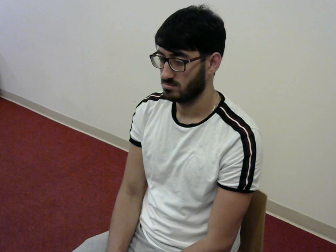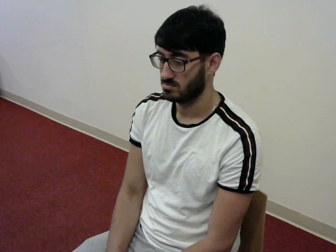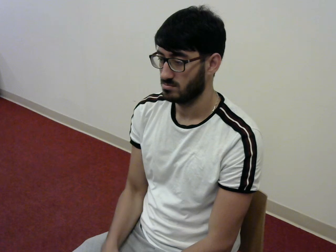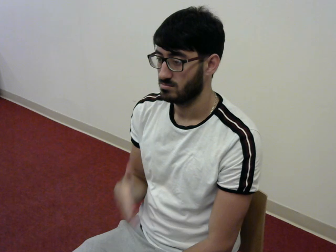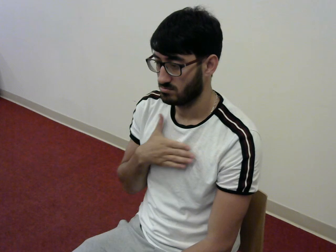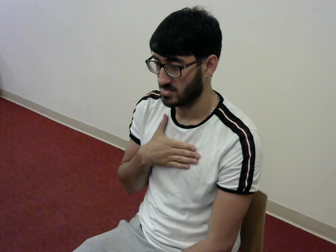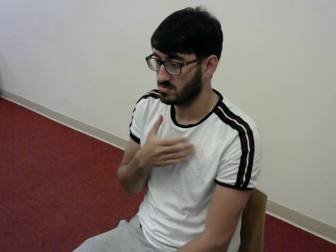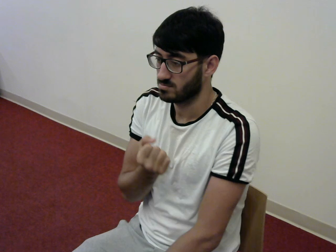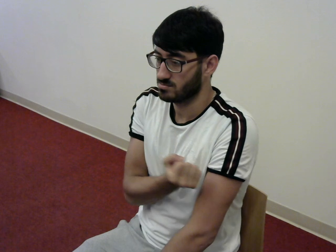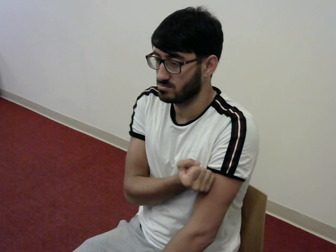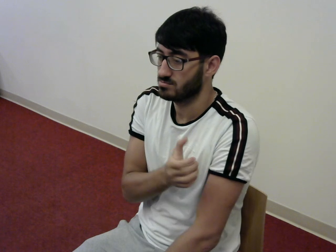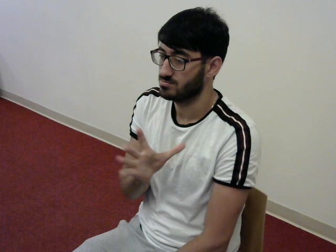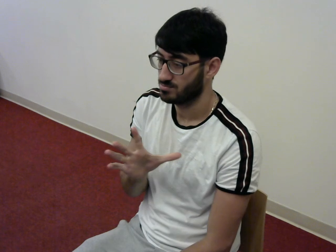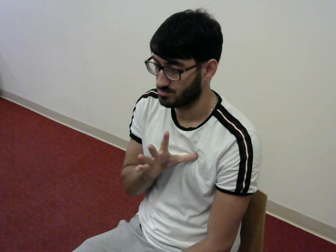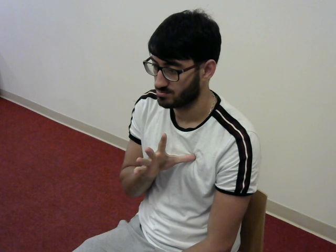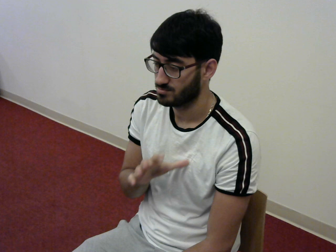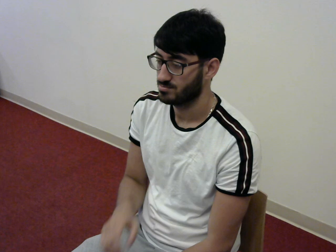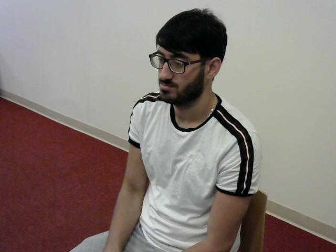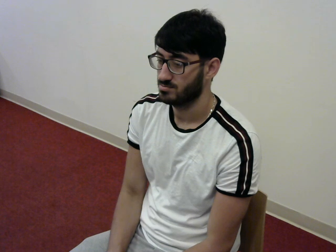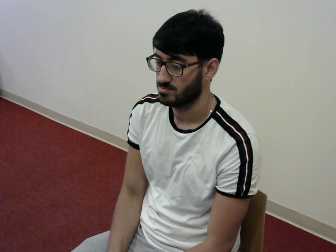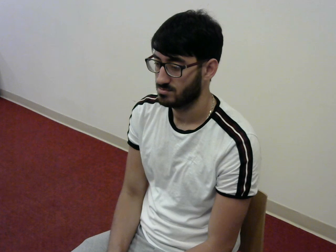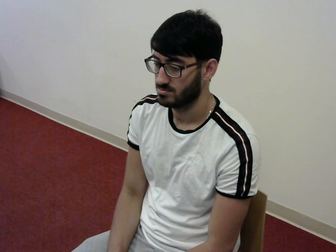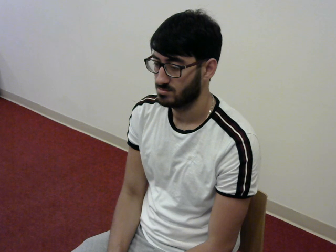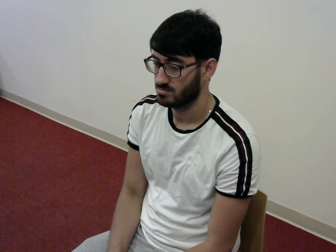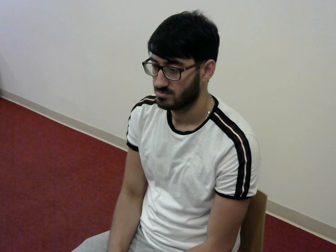Mən vaksin vurdurmuşam